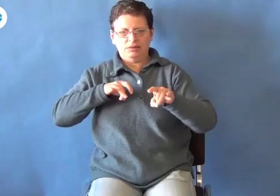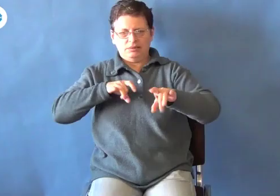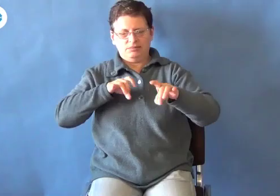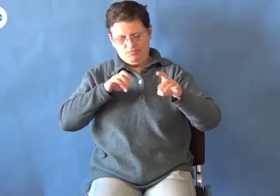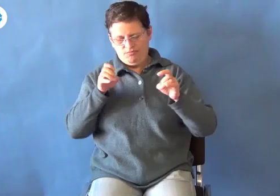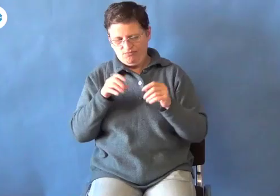Biegł...